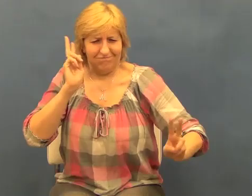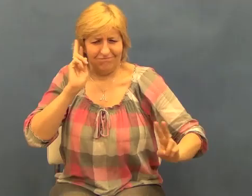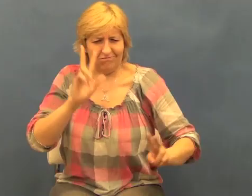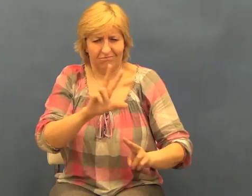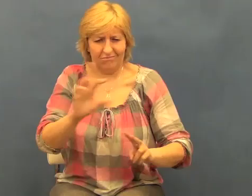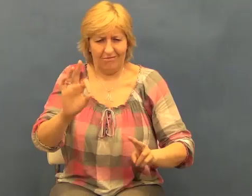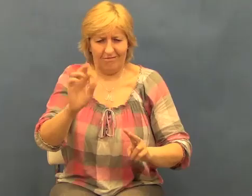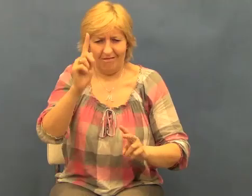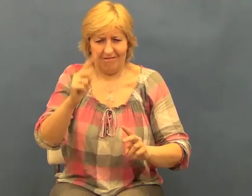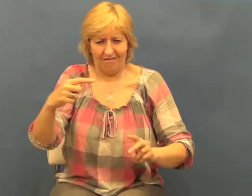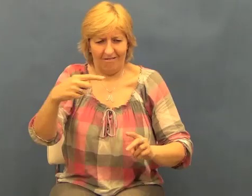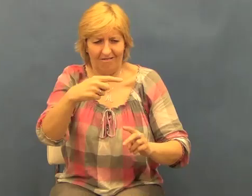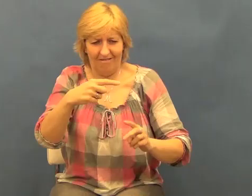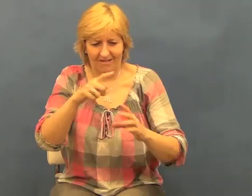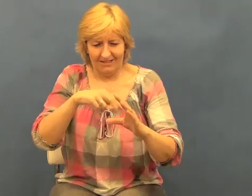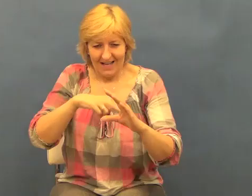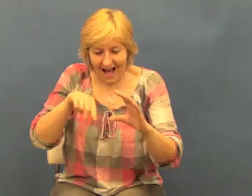Jest godzina trzecia, wskazówki zegara wskazuje na godzinę trzecią.